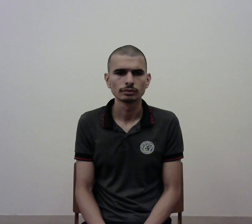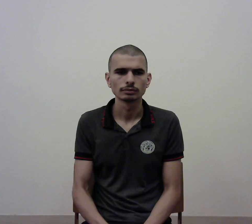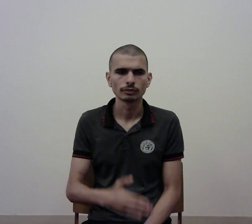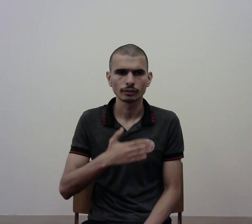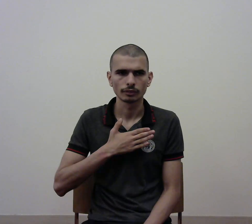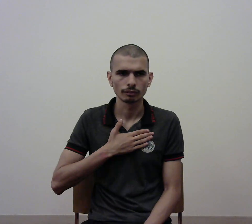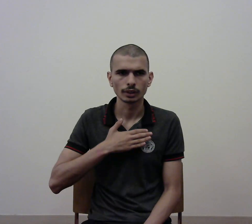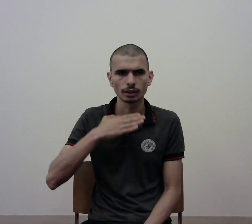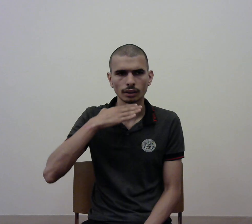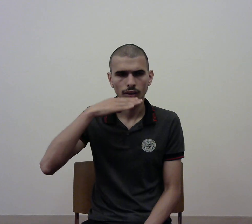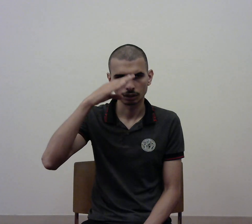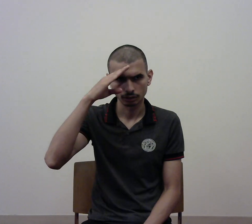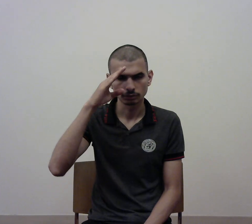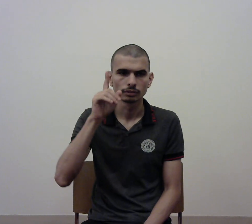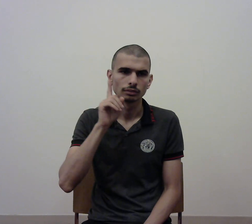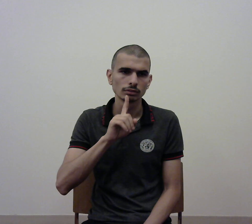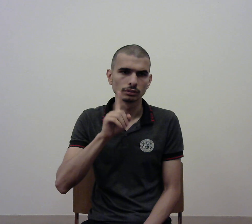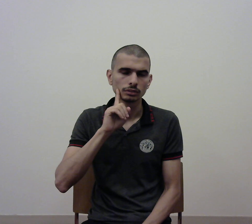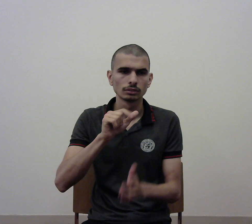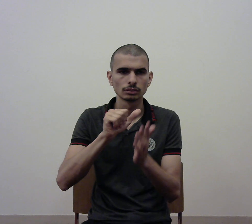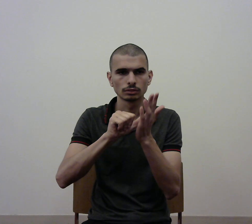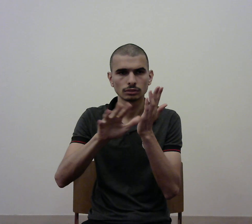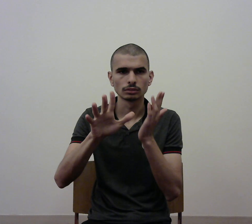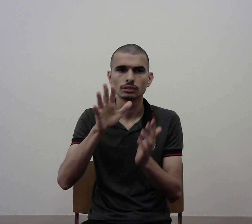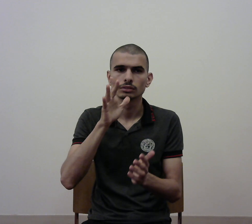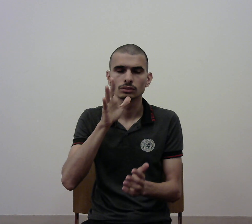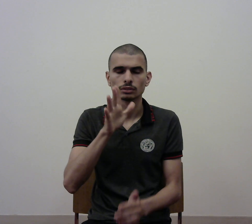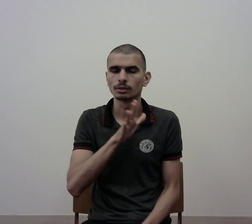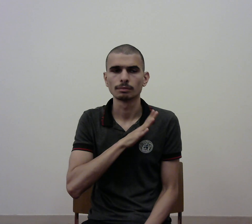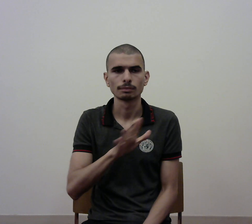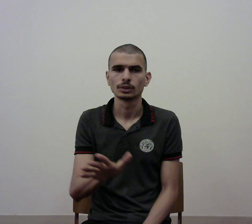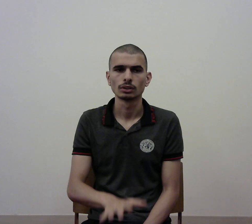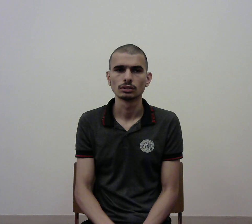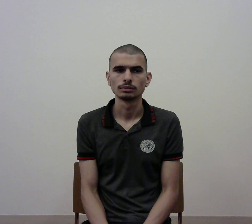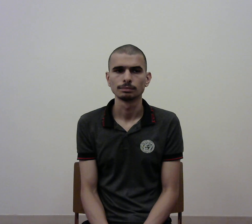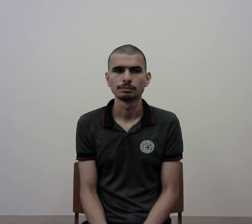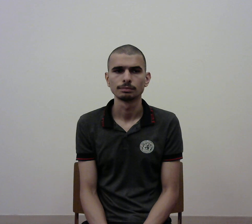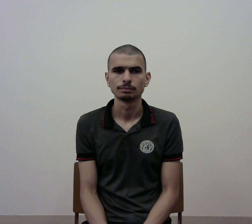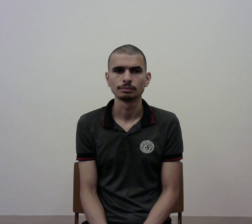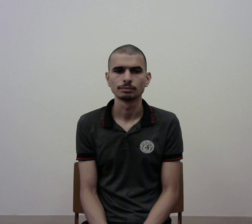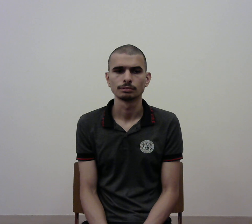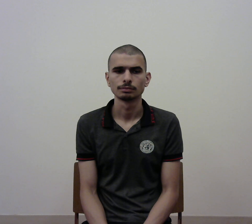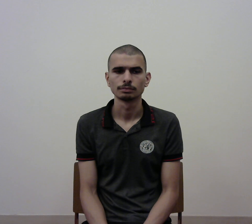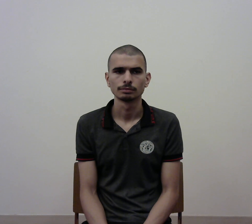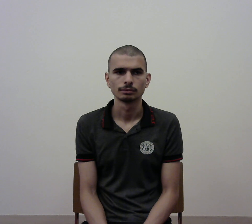Mənim atamın hələ 65 yaşı olmayıb